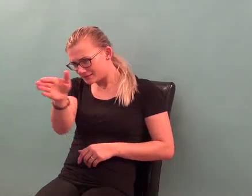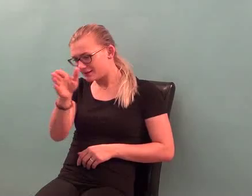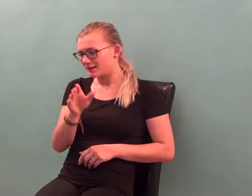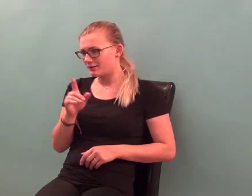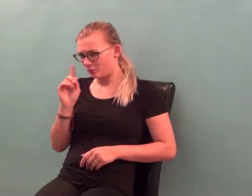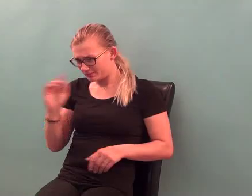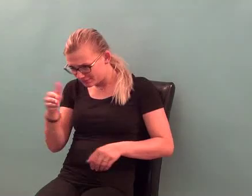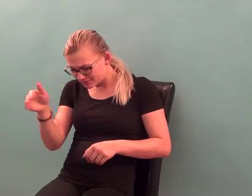Chłopiec: "Prosto, lewo, dobra".